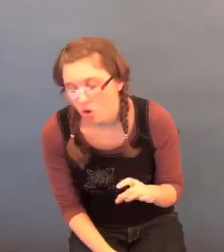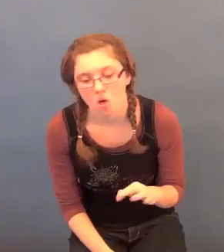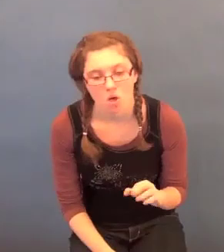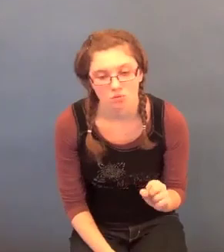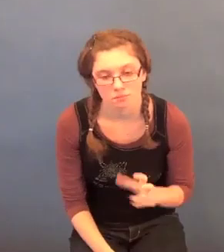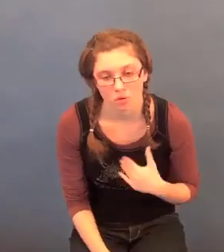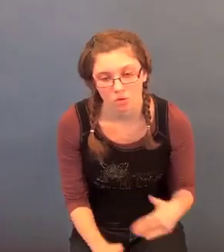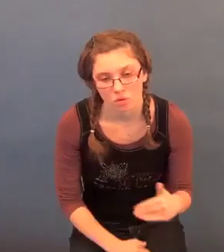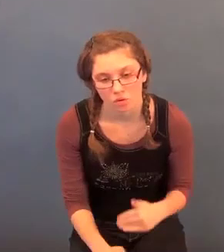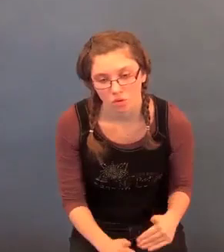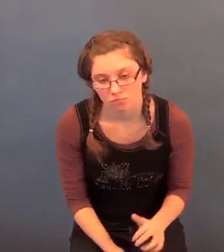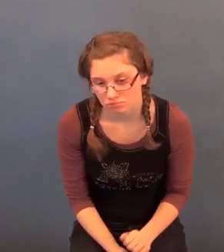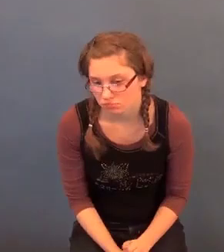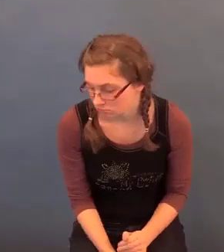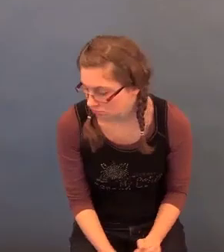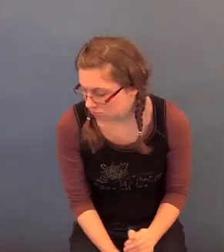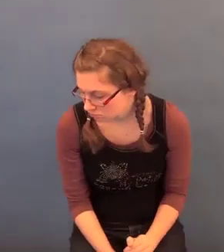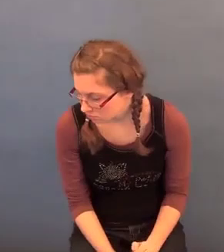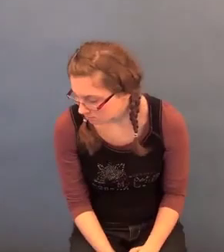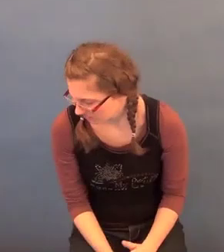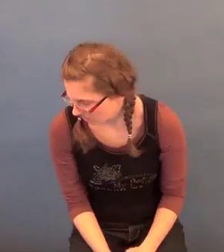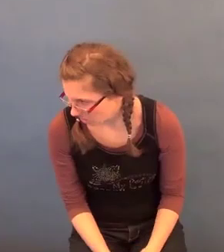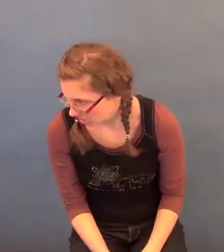Mam wyjazd w góry, będę zajęta.